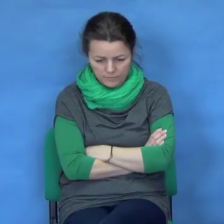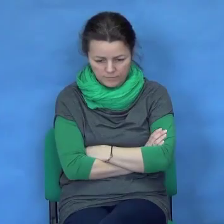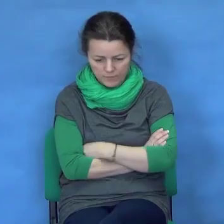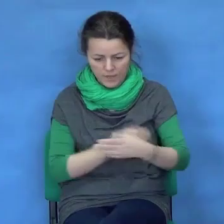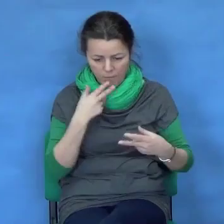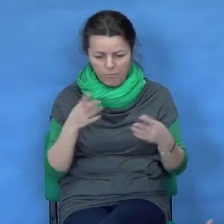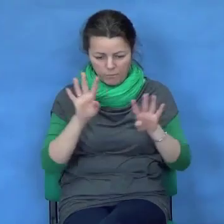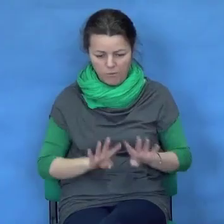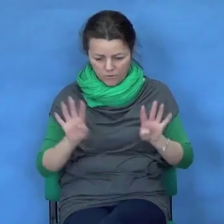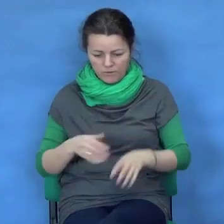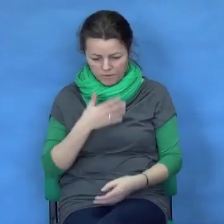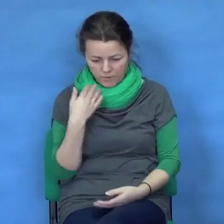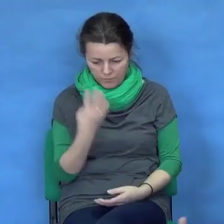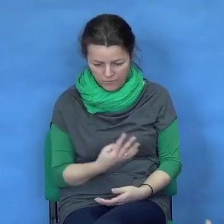Nie ma płotu.